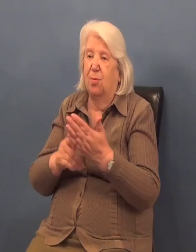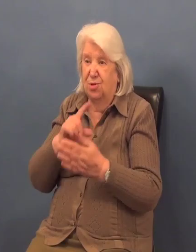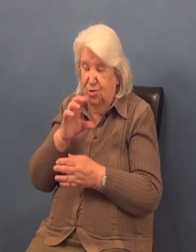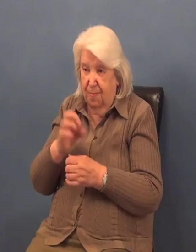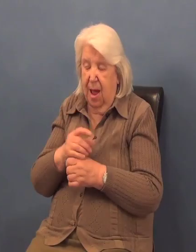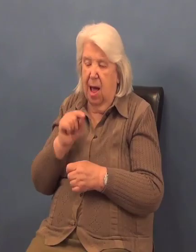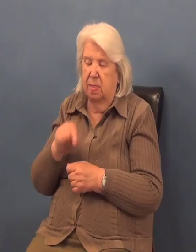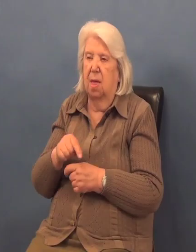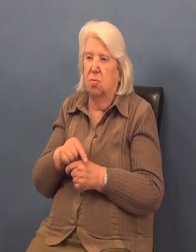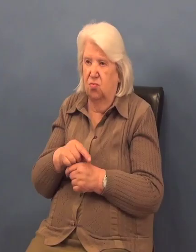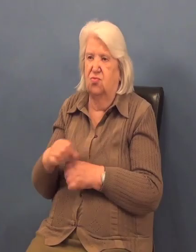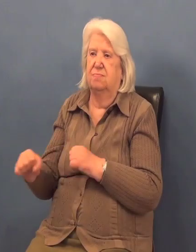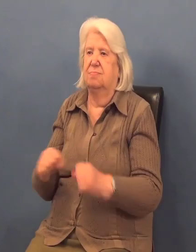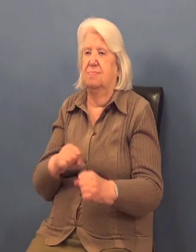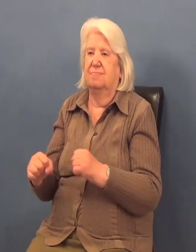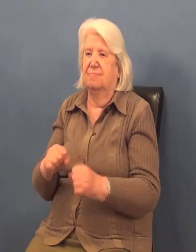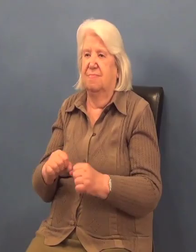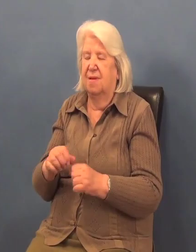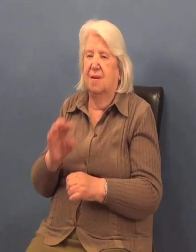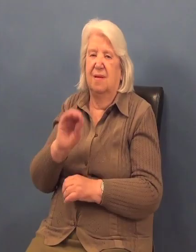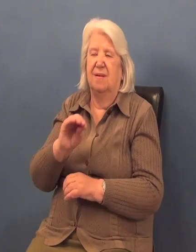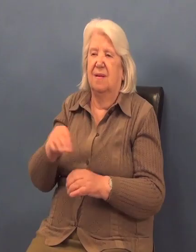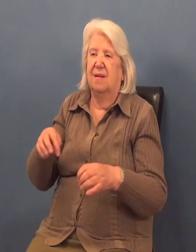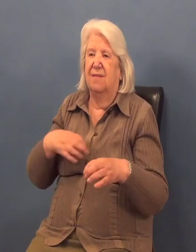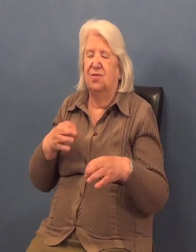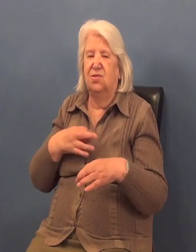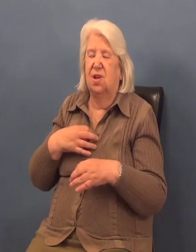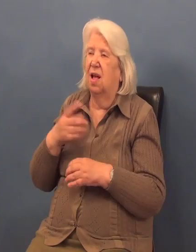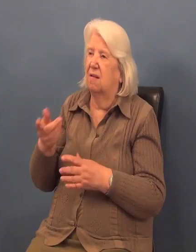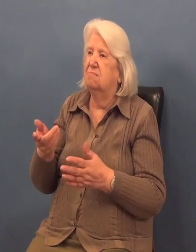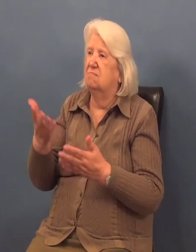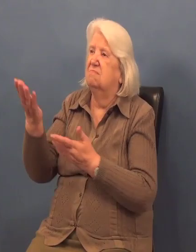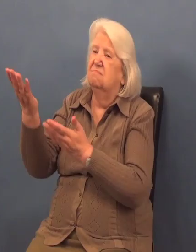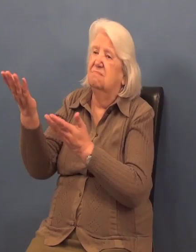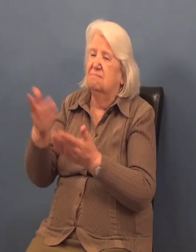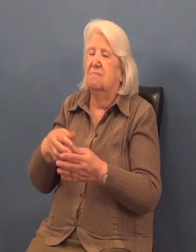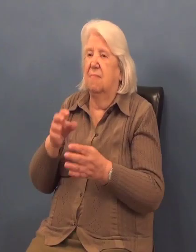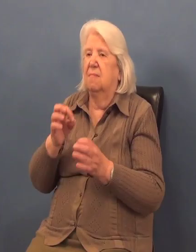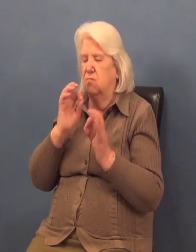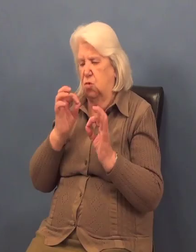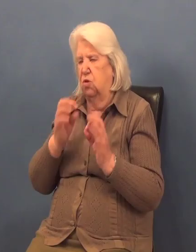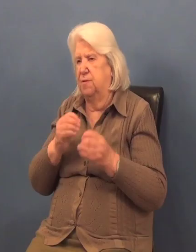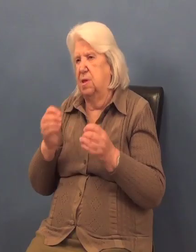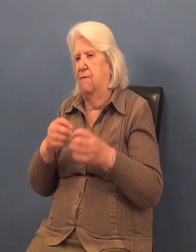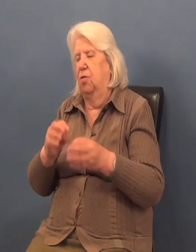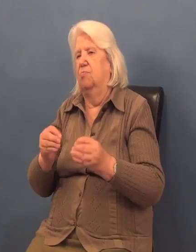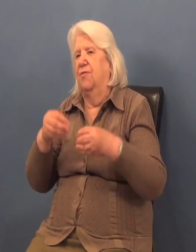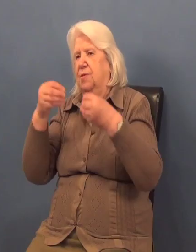A ten drugi idzie do właściciela, wskazuje na szybę. Właściciel zgadza się i on wstawia nową szybę.